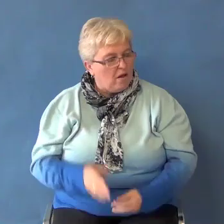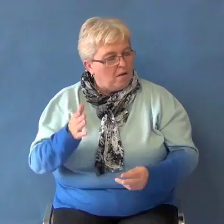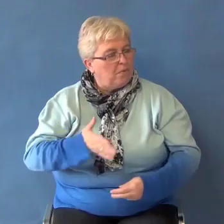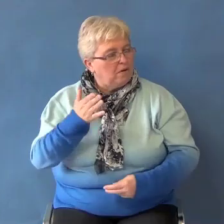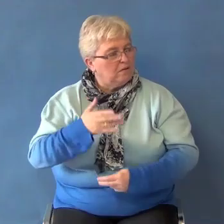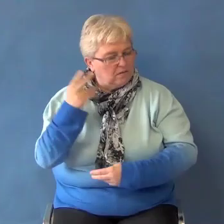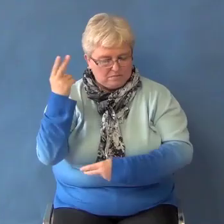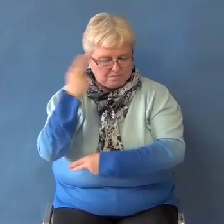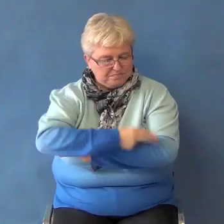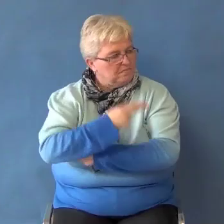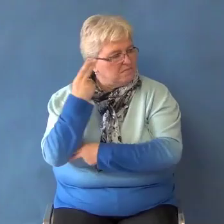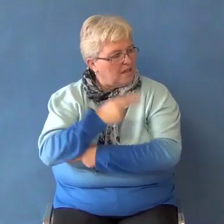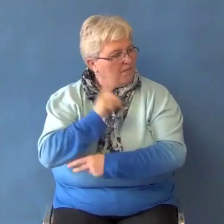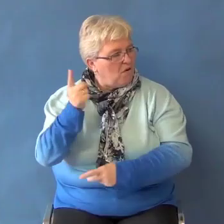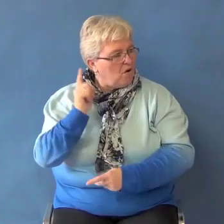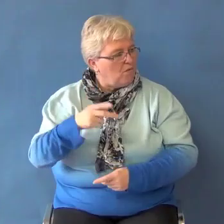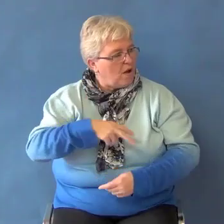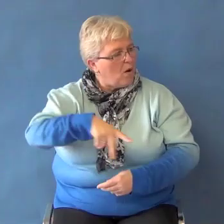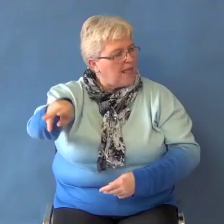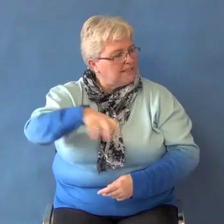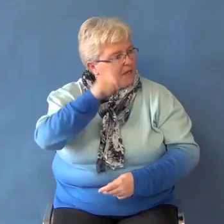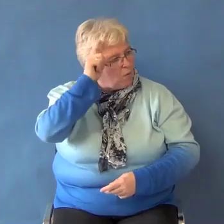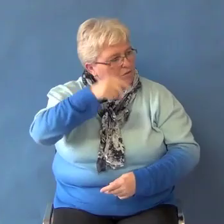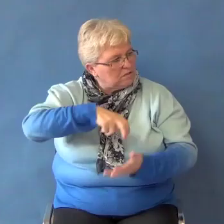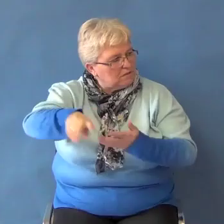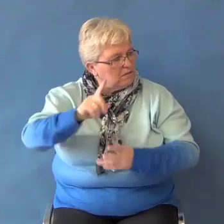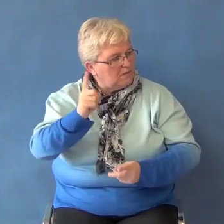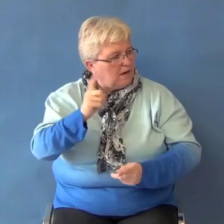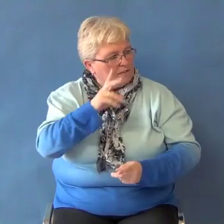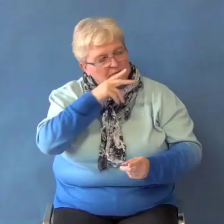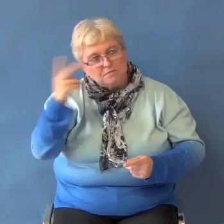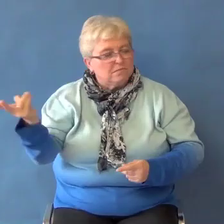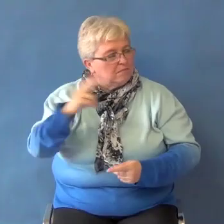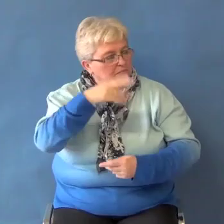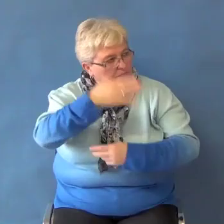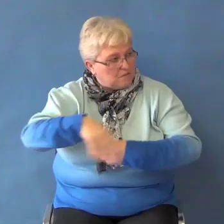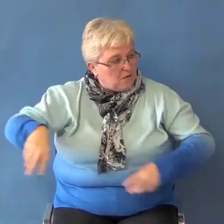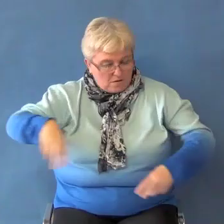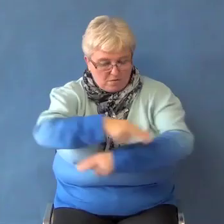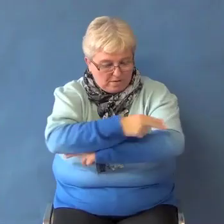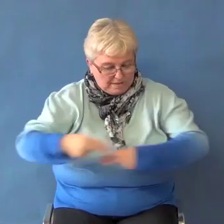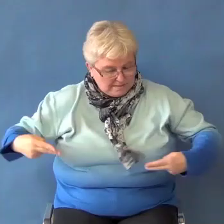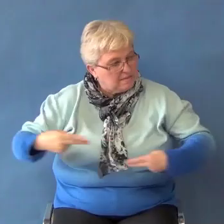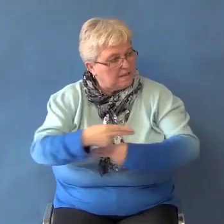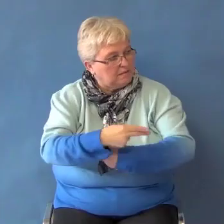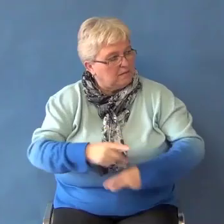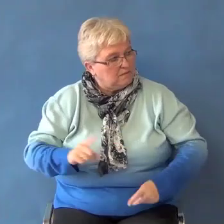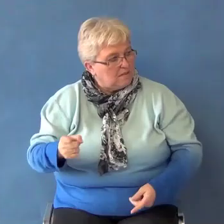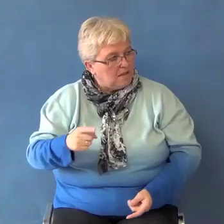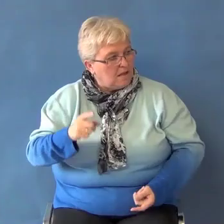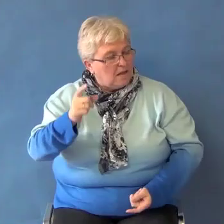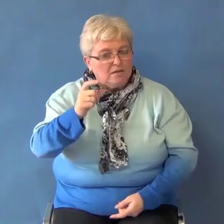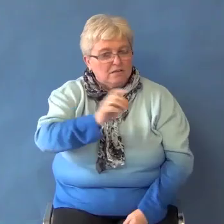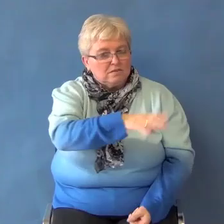Ludzie muszą uważać przechodząc przez przejazd kolejowy, spojrzeć w jedną, a potem w drugą stronę, a dopiero potem przejść.